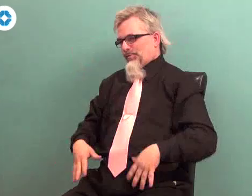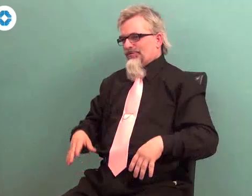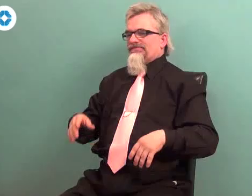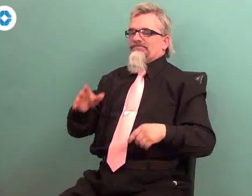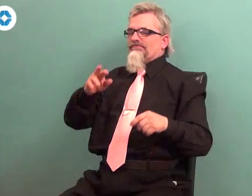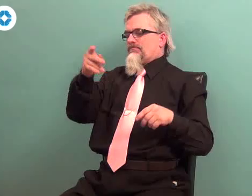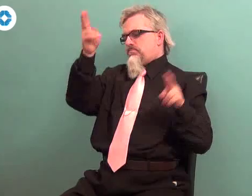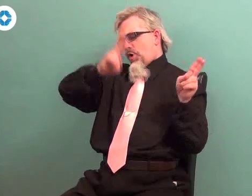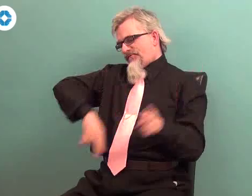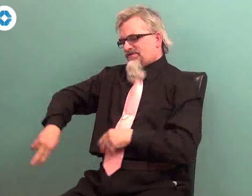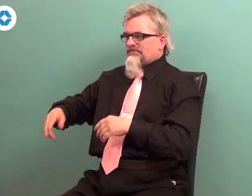Wrócili.